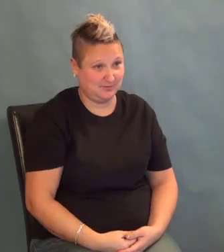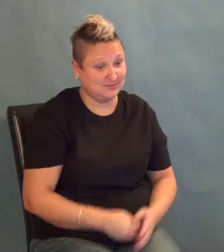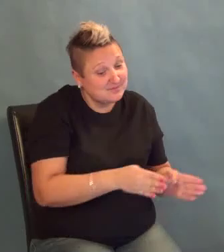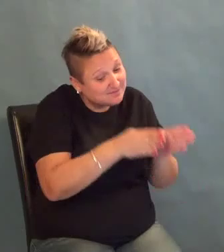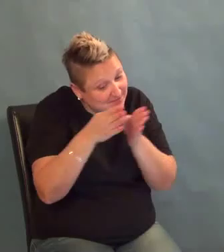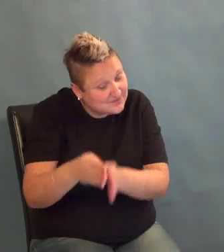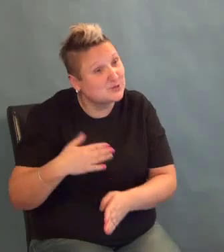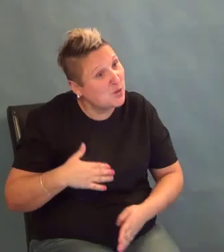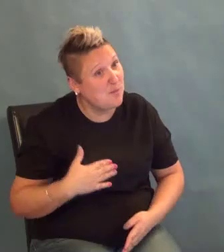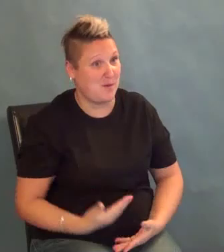Następna sobota.